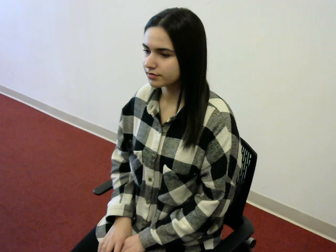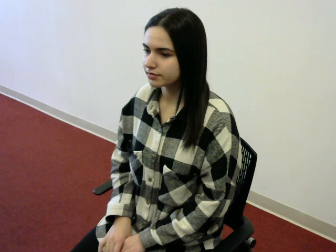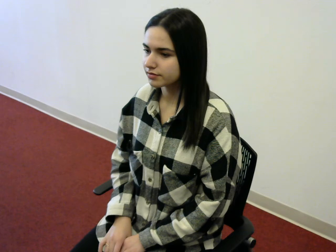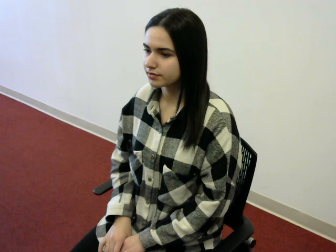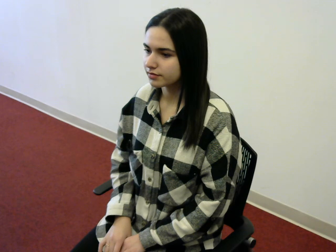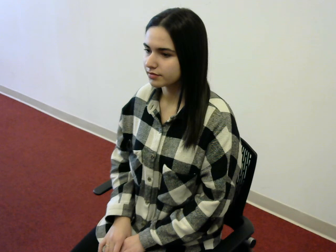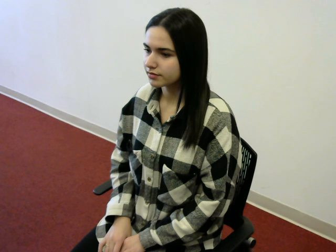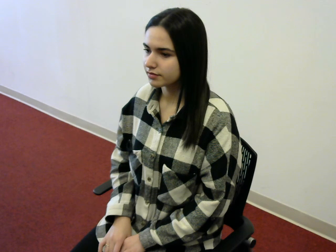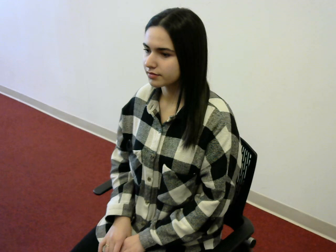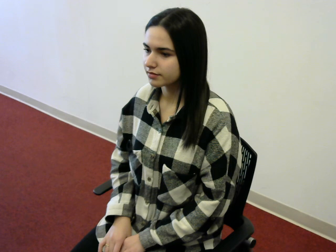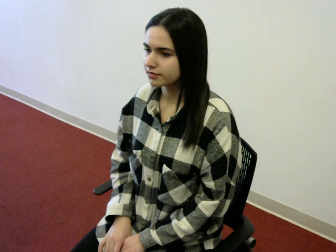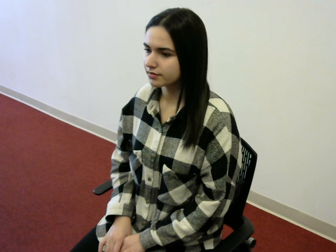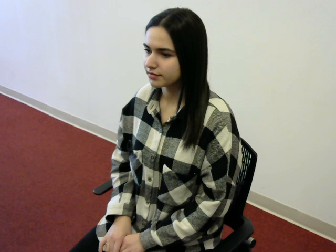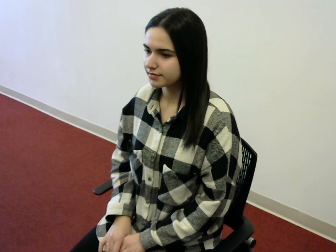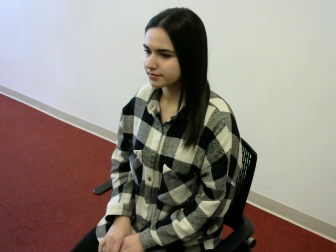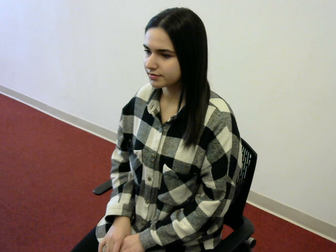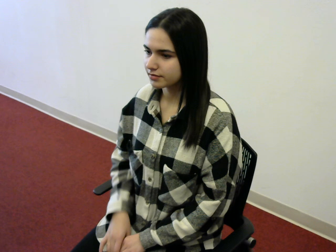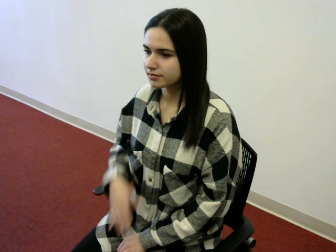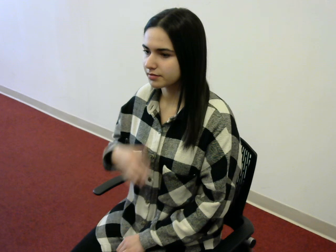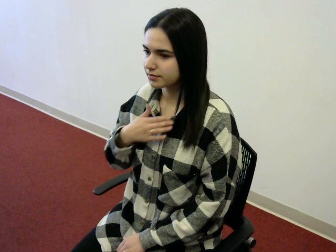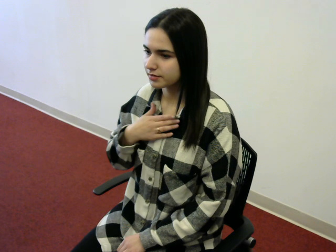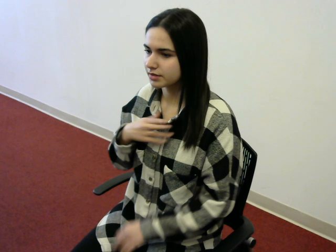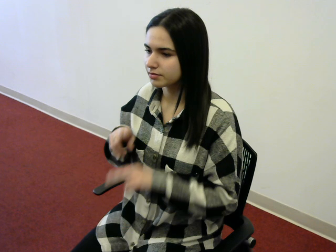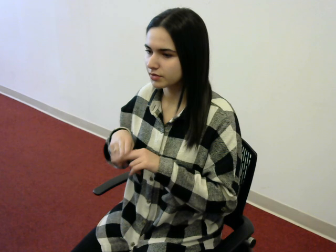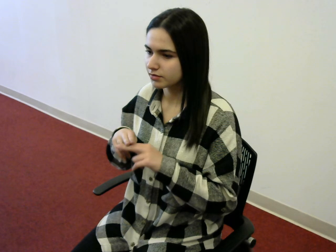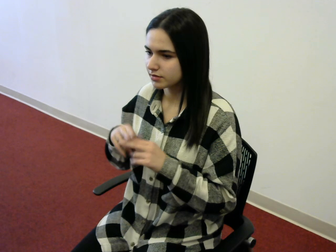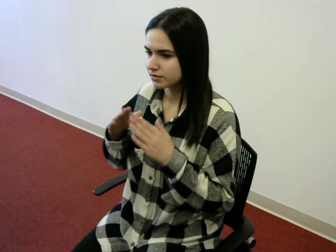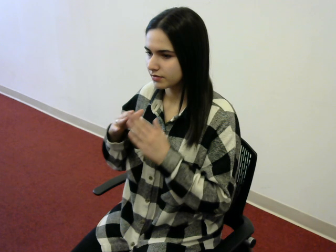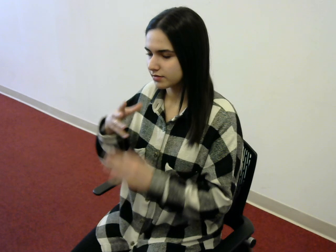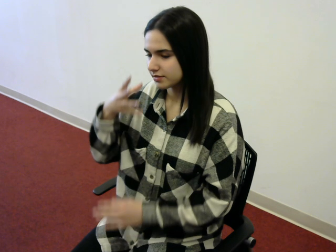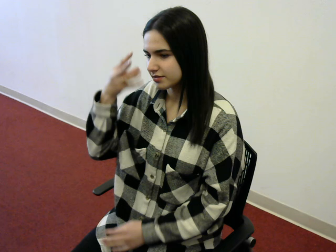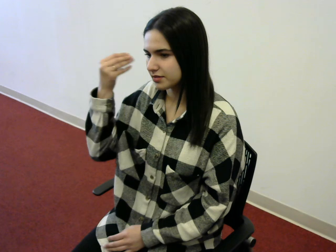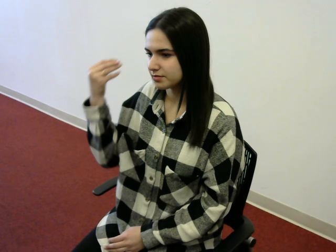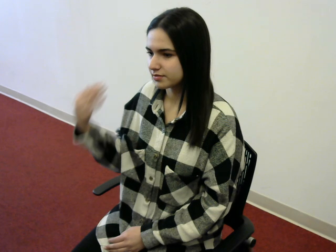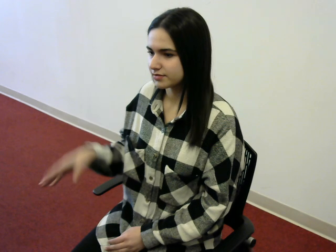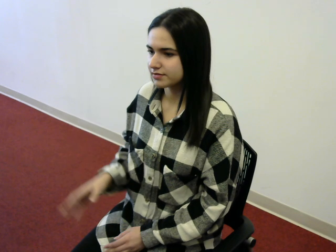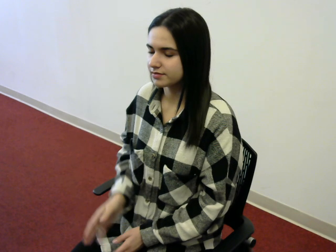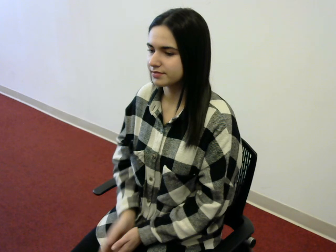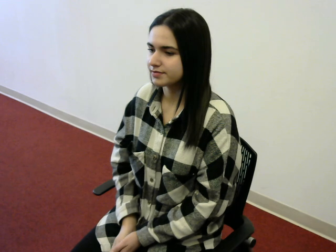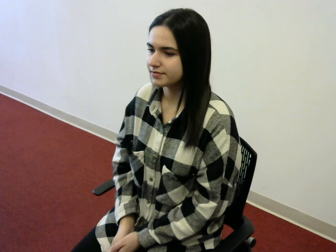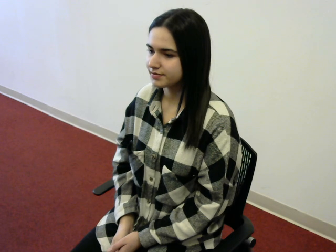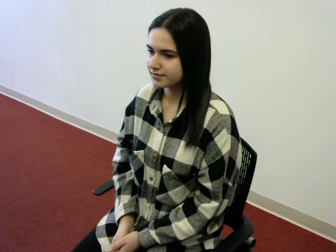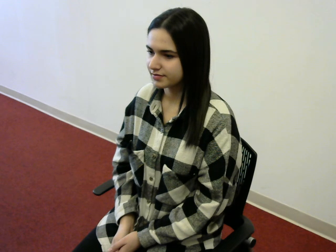Mən şəxsiyyət vəsiqəsini evdə unutmuşam